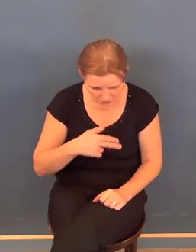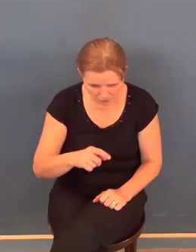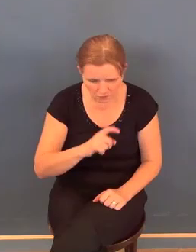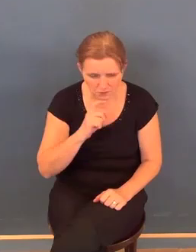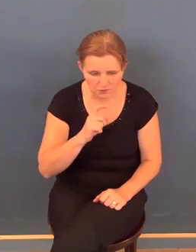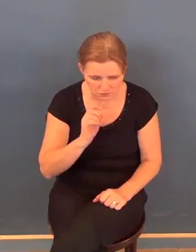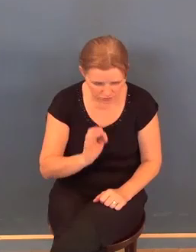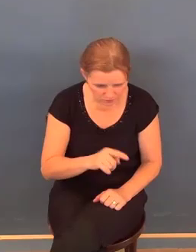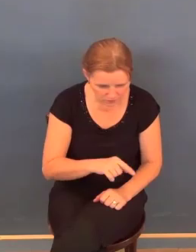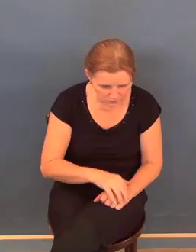Ja pójdę do fryzjera.